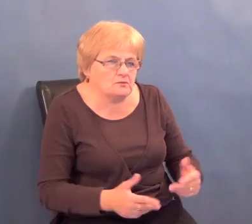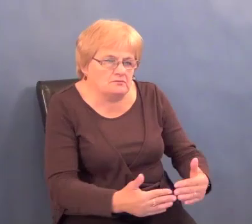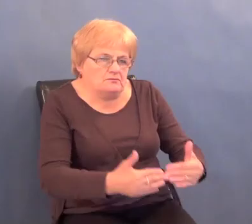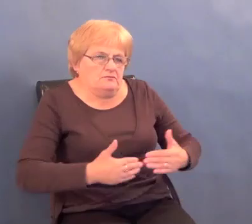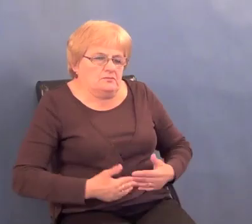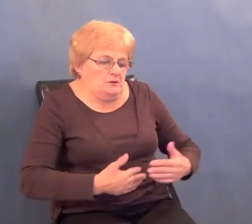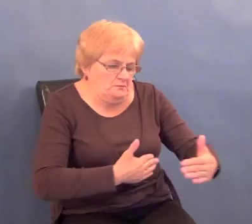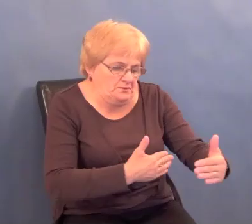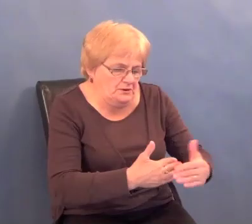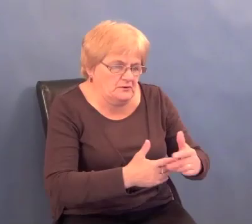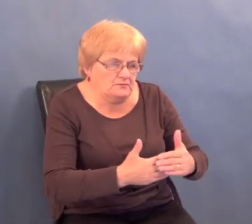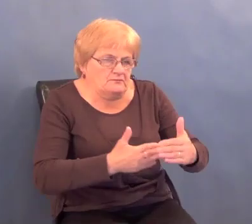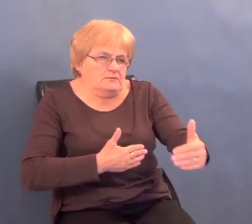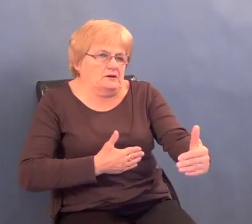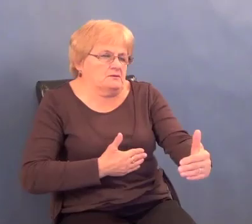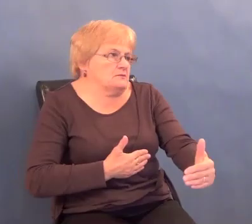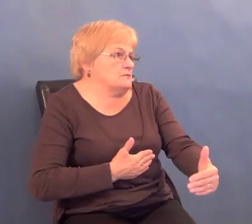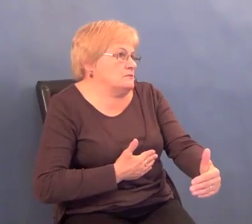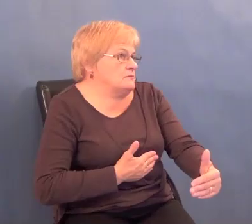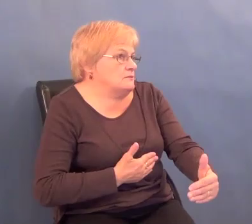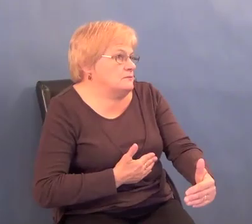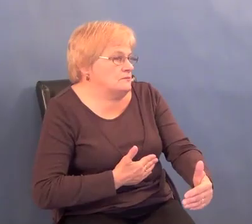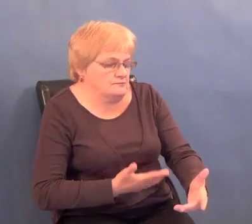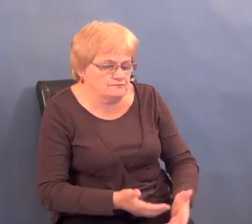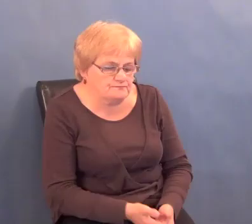Nie wolno być za blisko, trzeba z daleka.